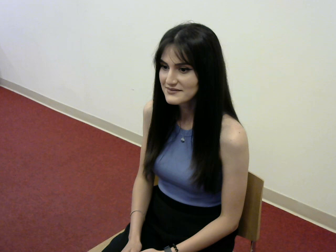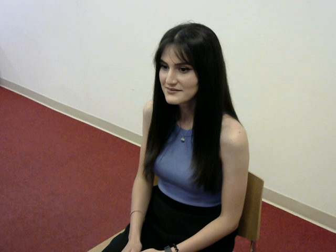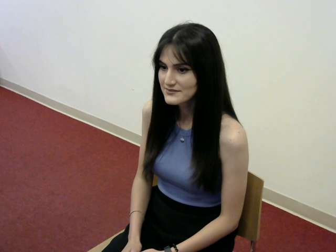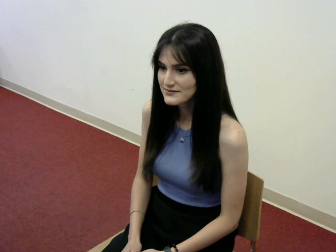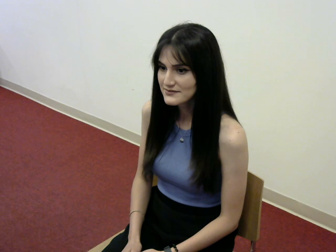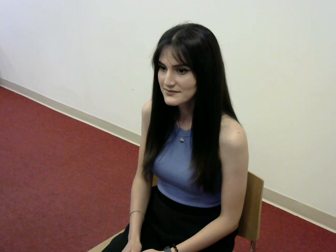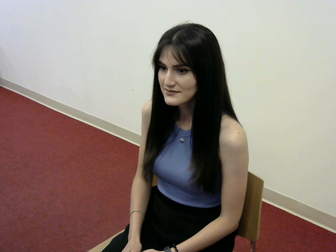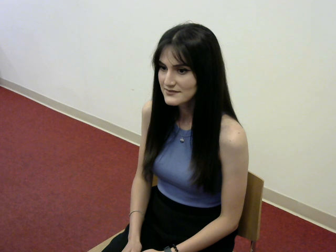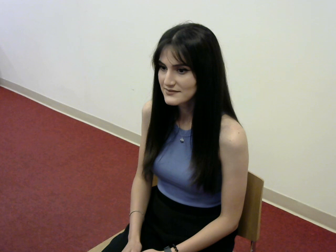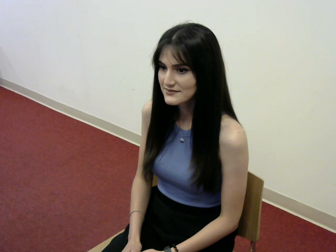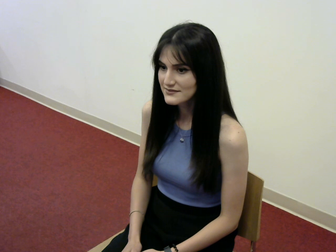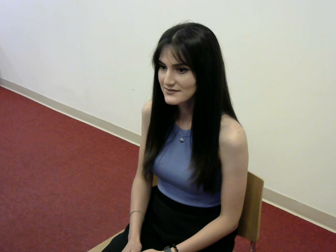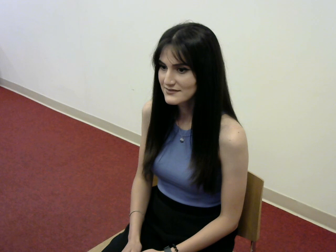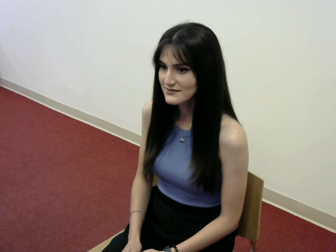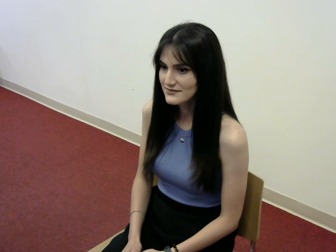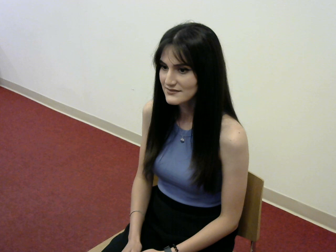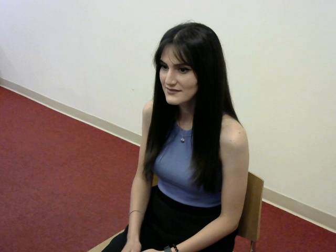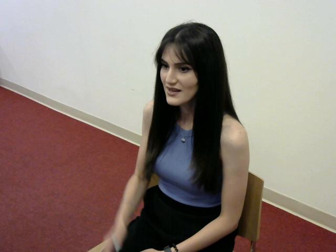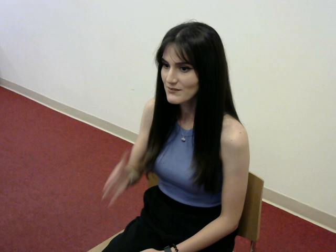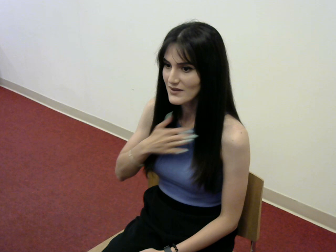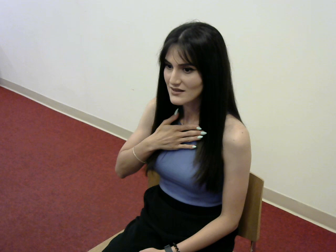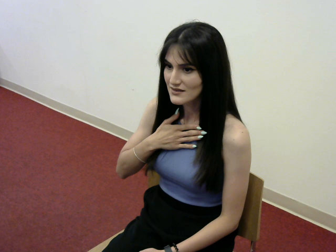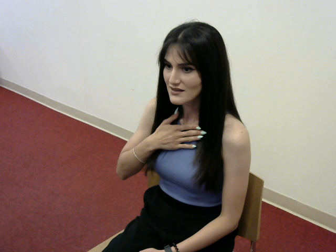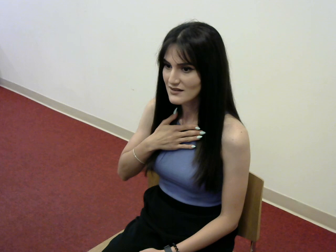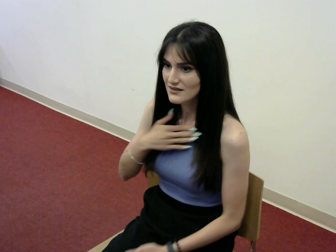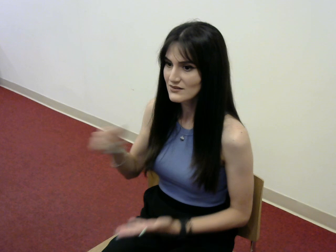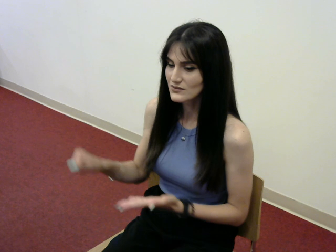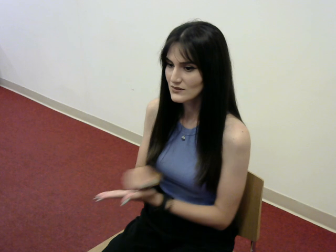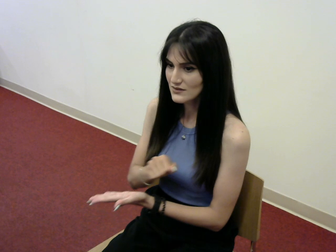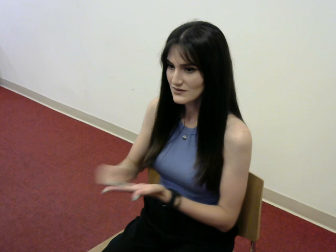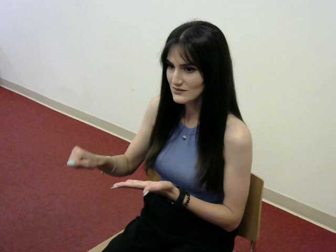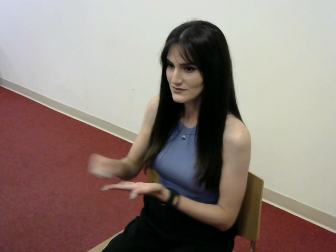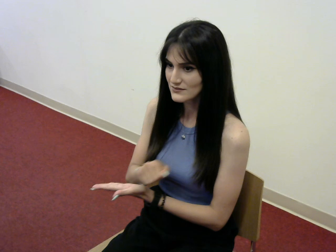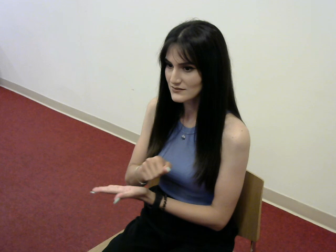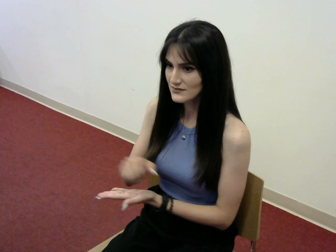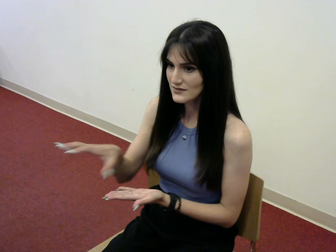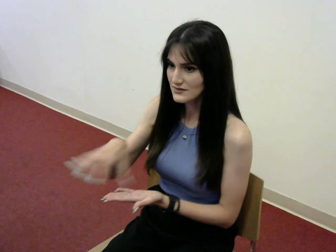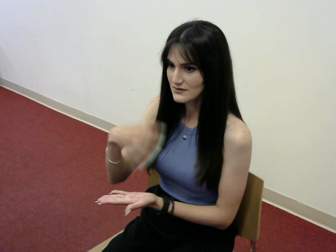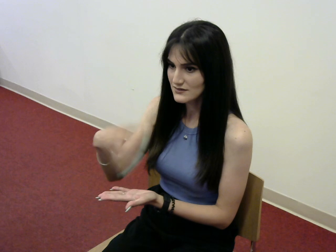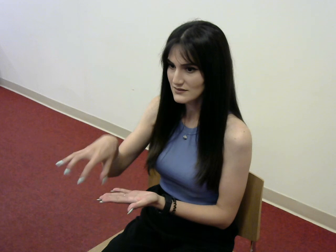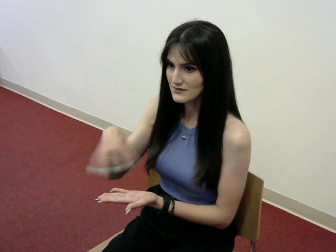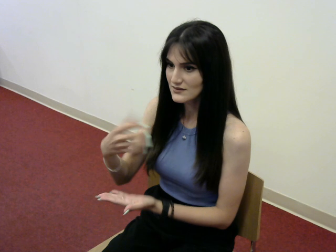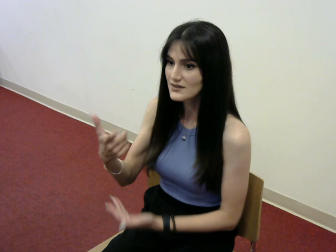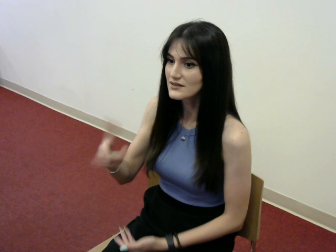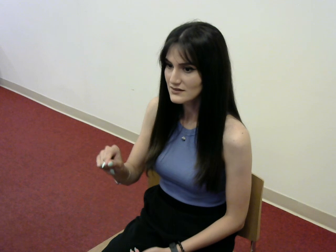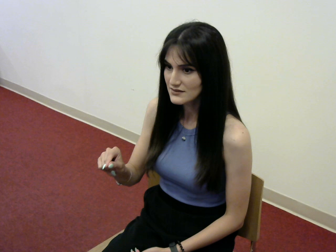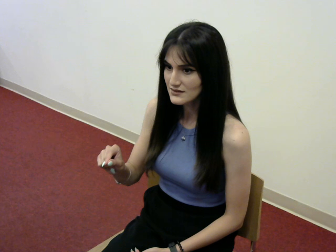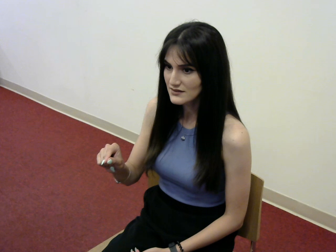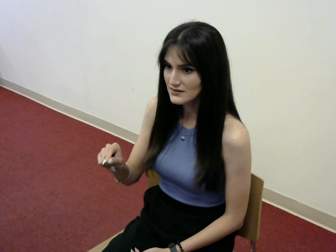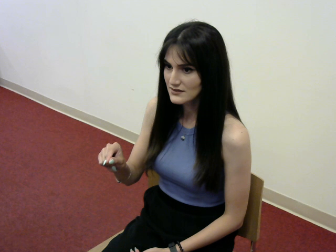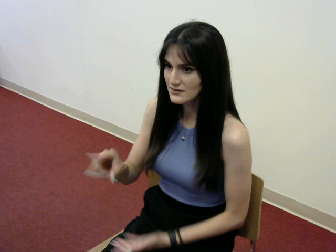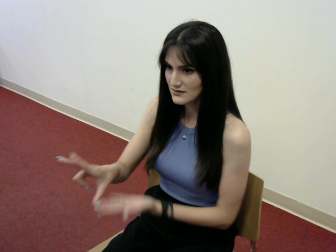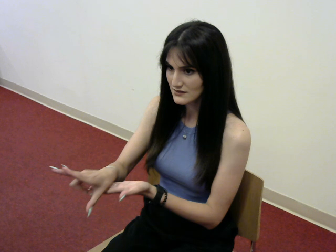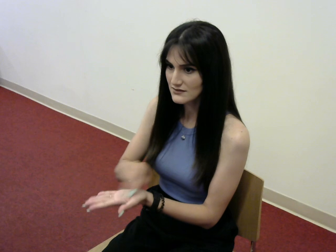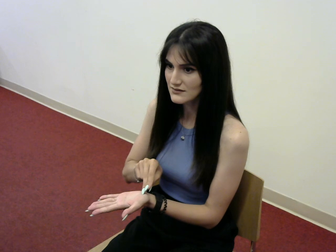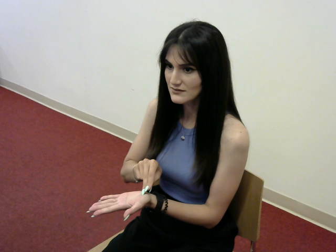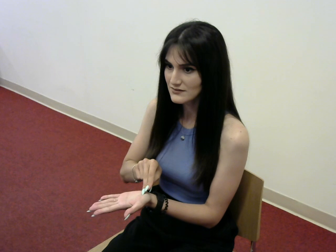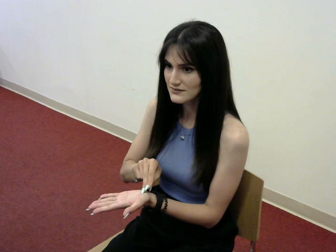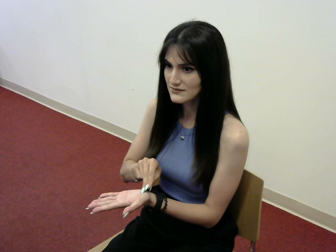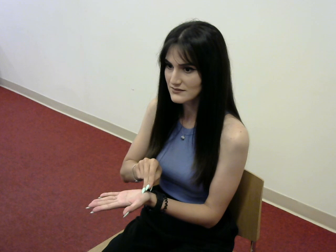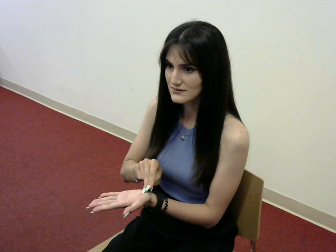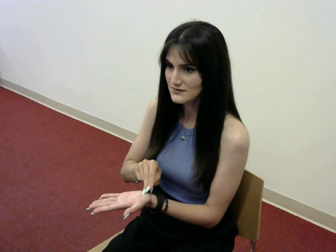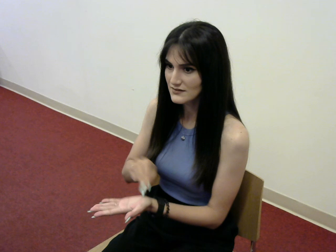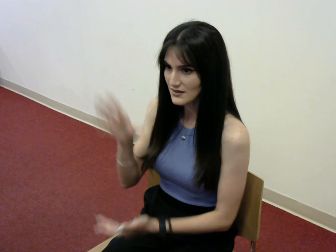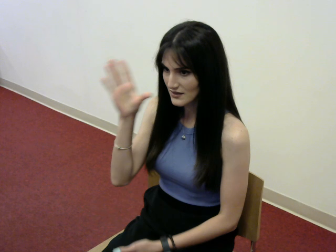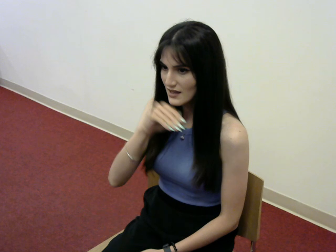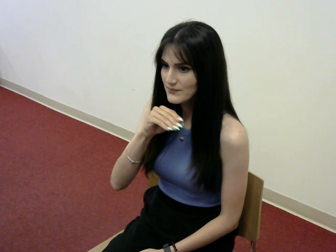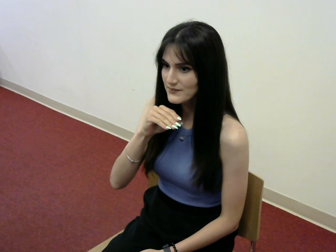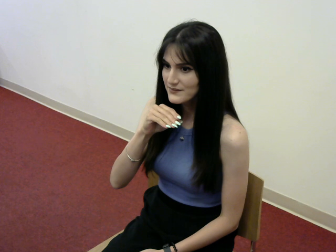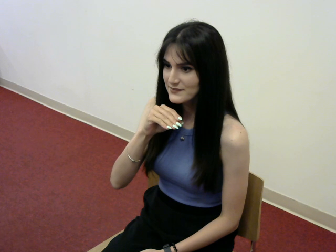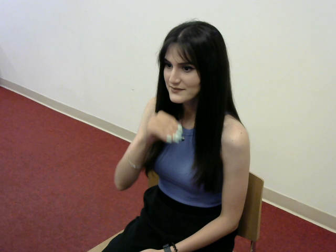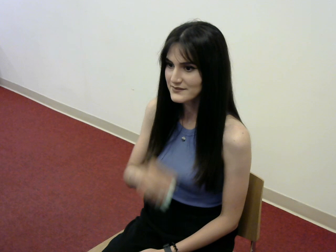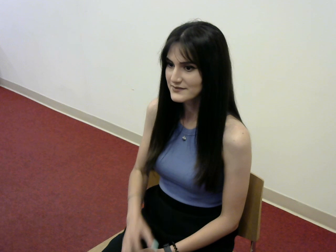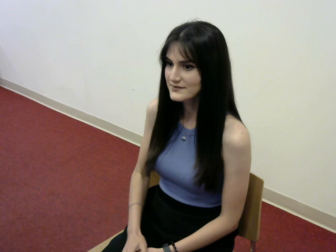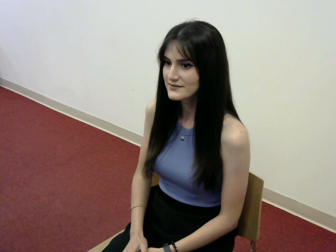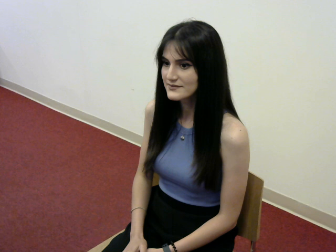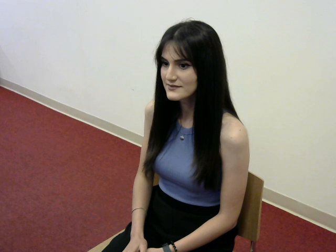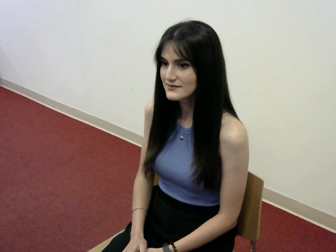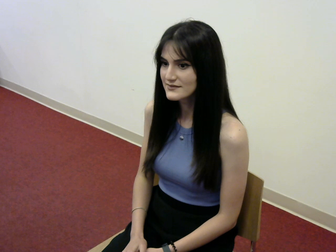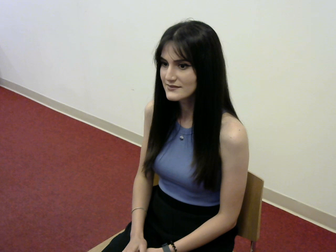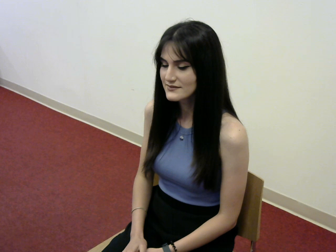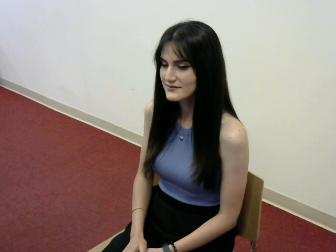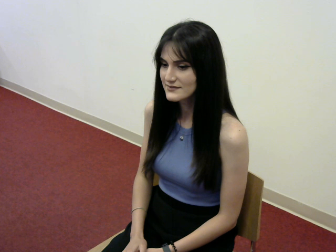Mən sənədlərin surətini harada çıxara bilərəm?